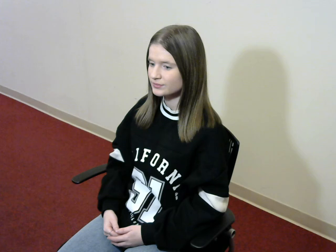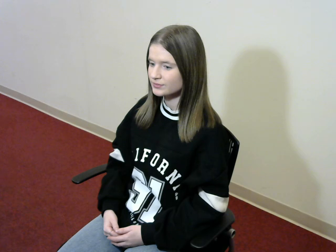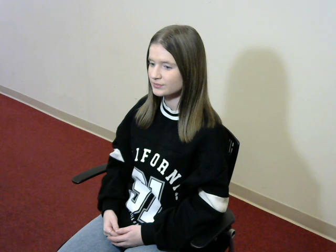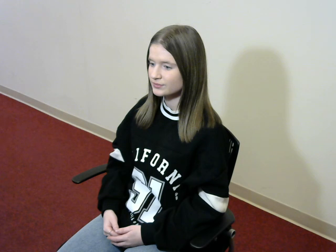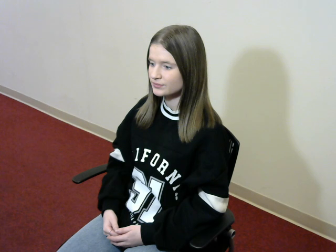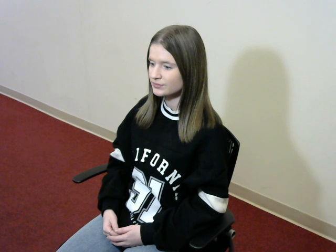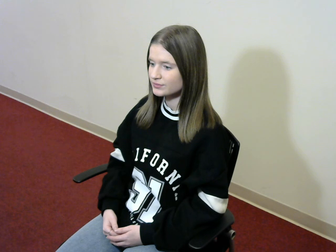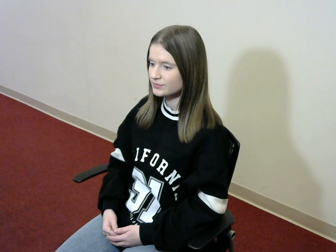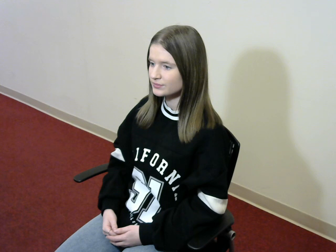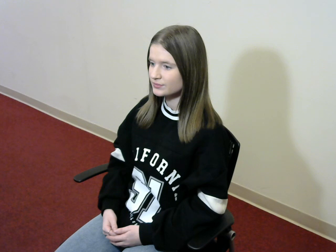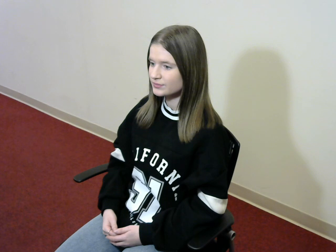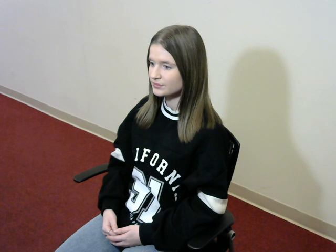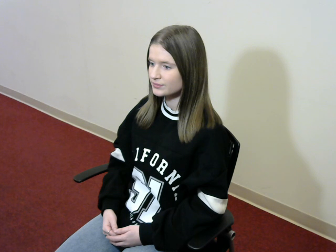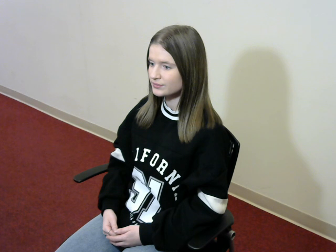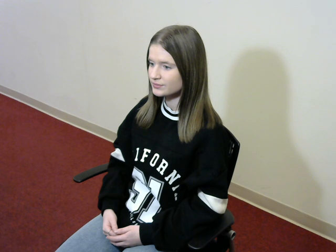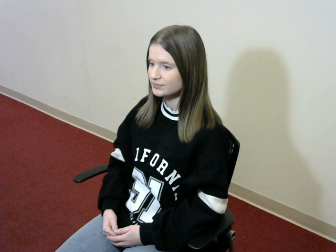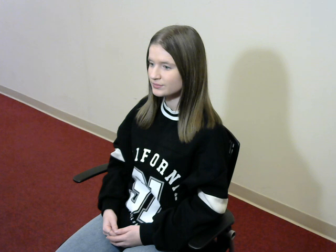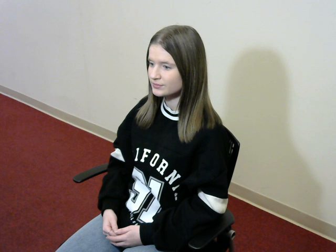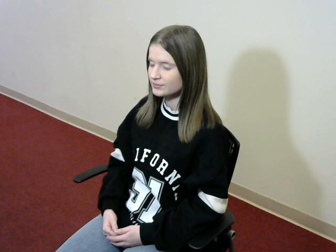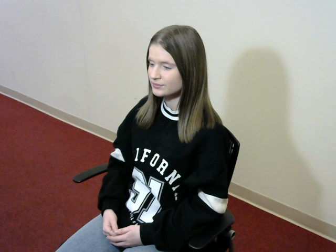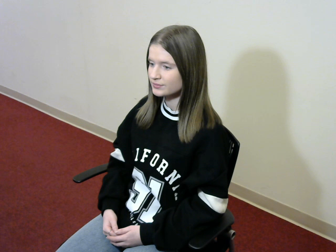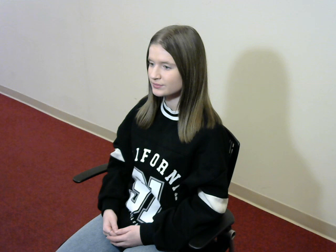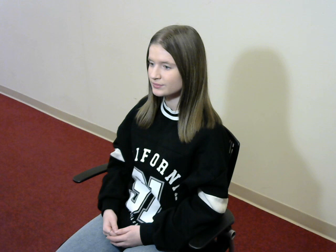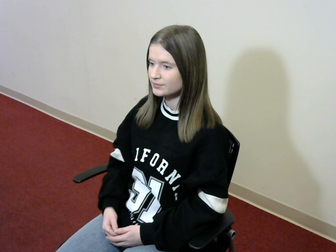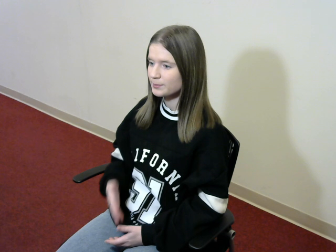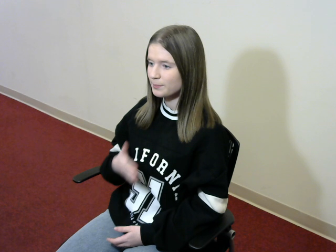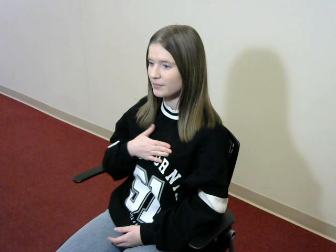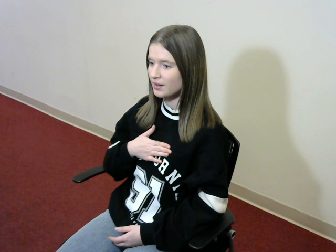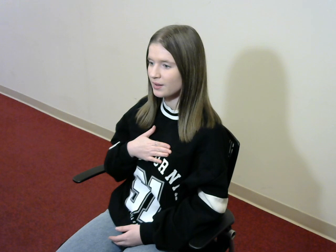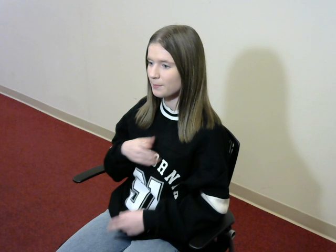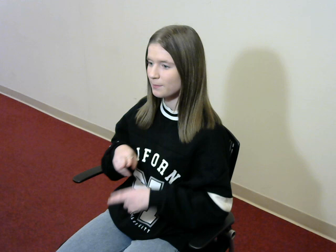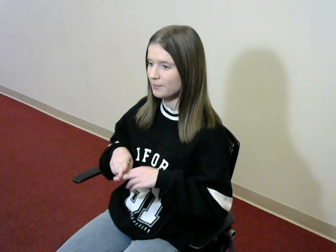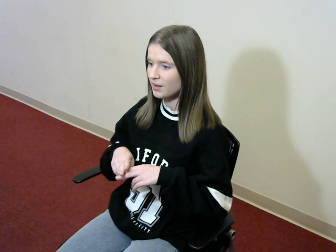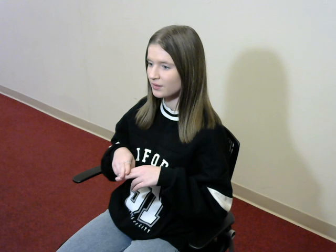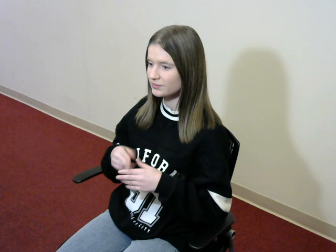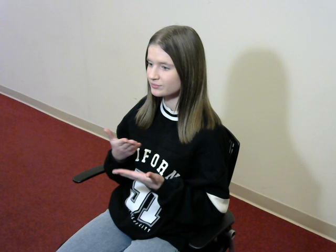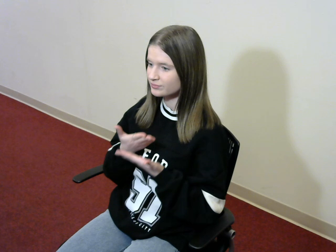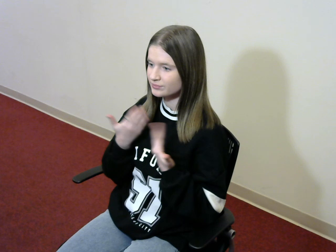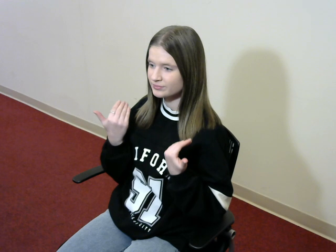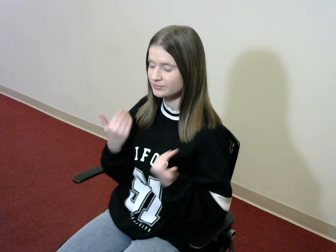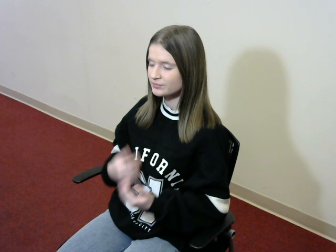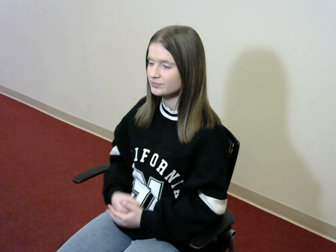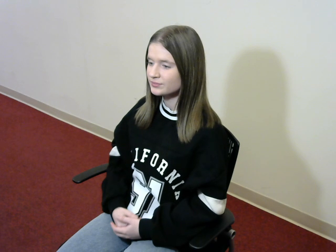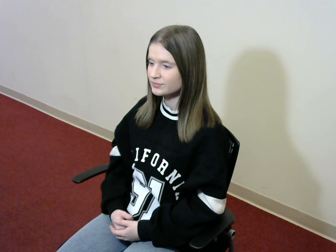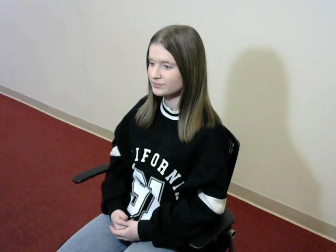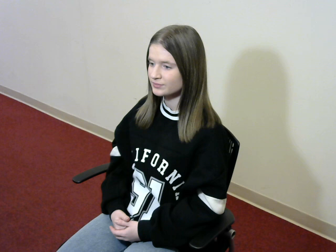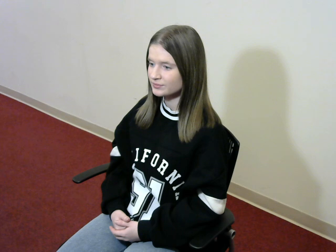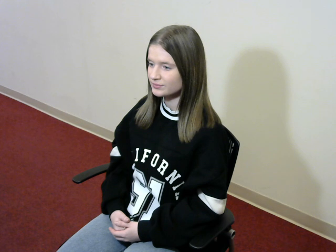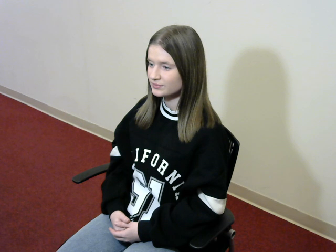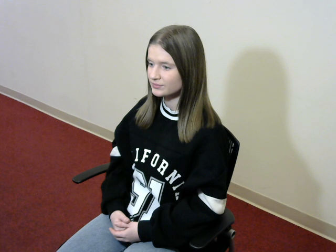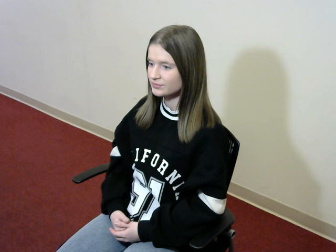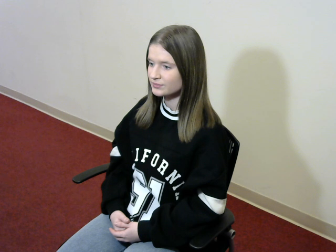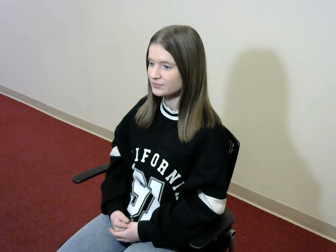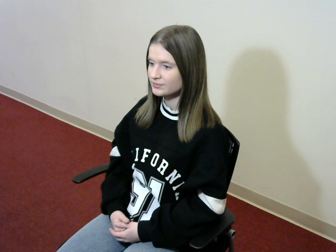Mənim şəxsiyyət vəsiqəm yoxdur